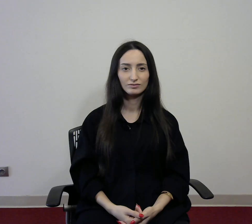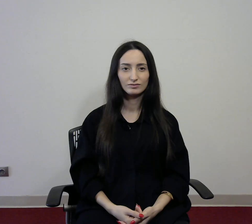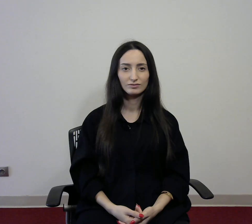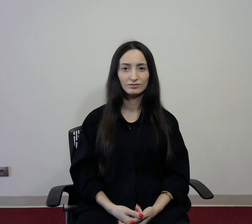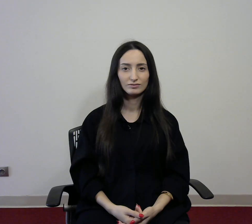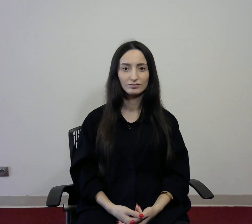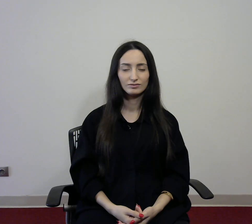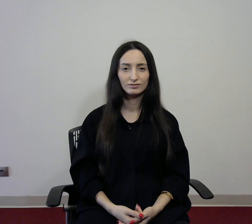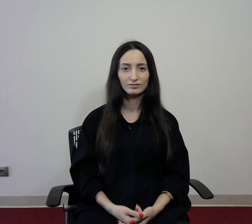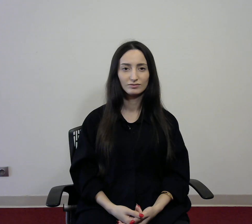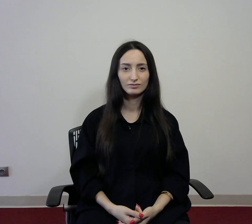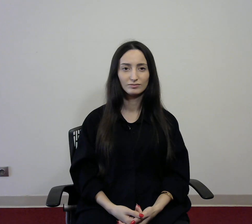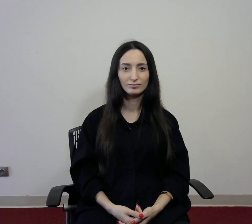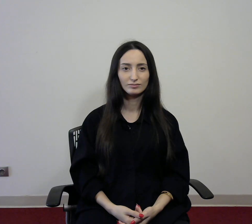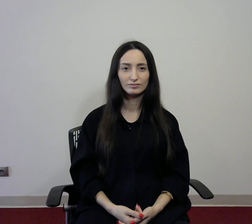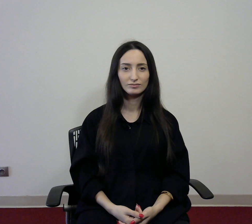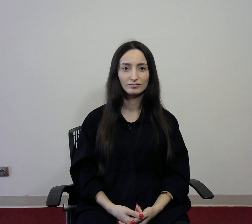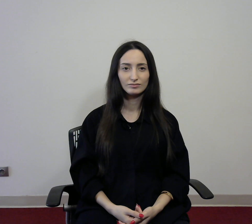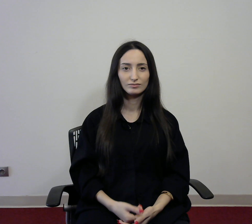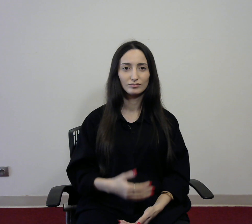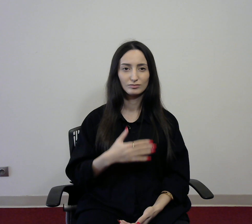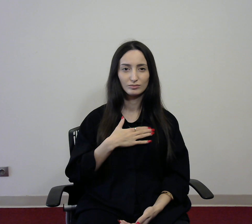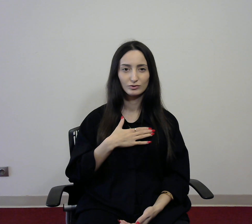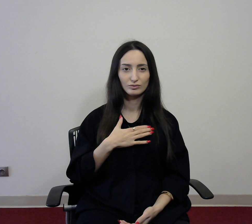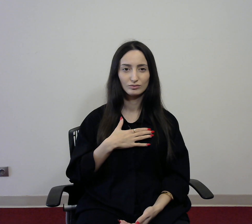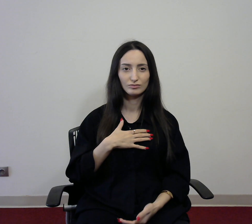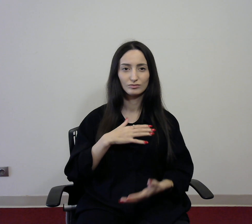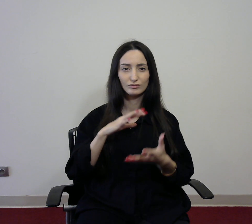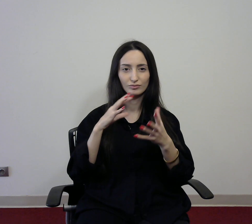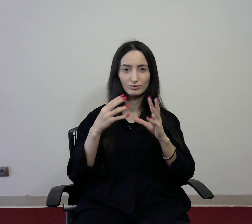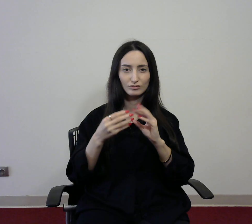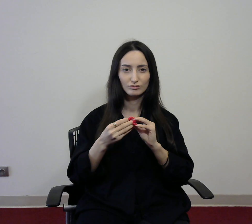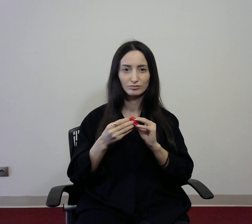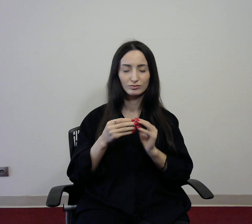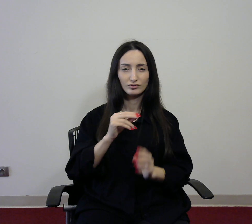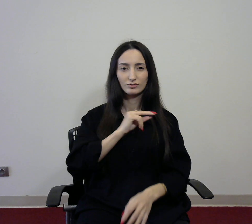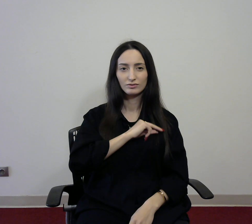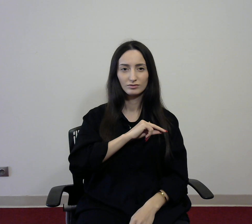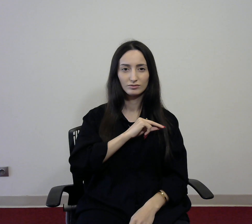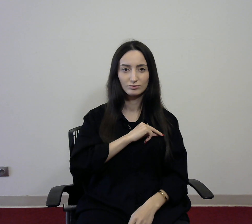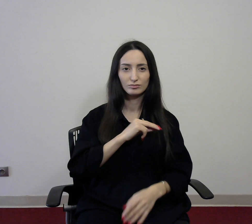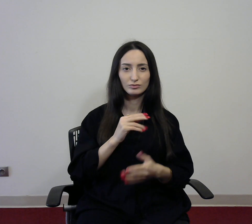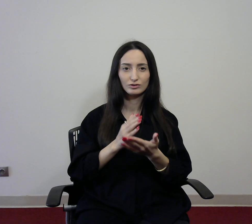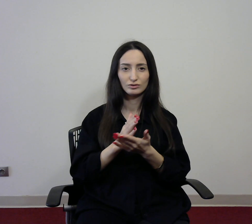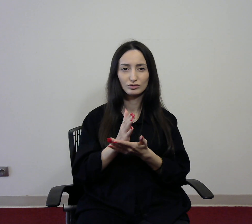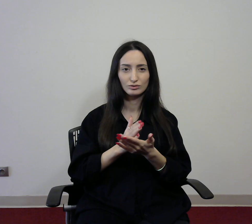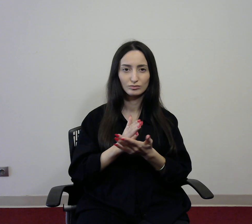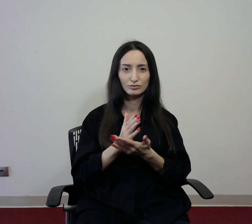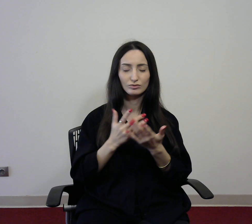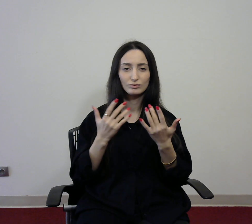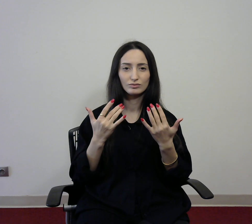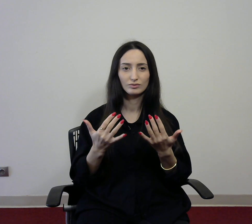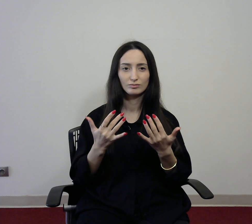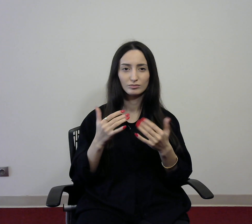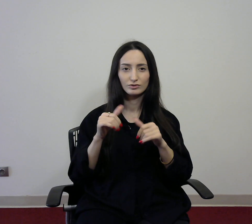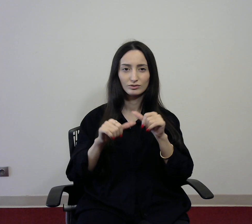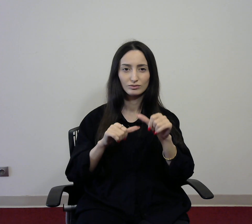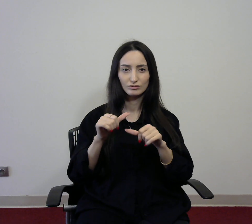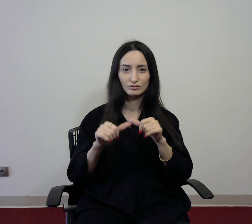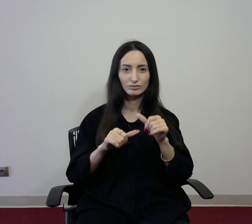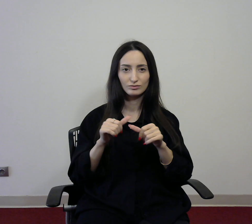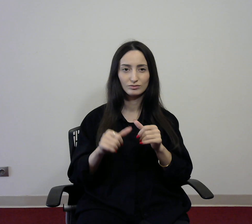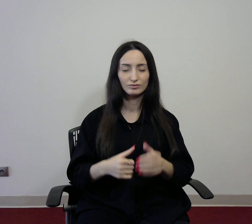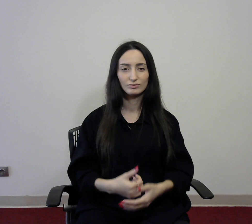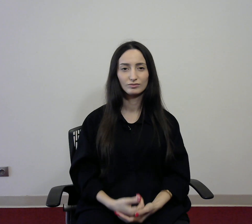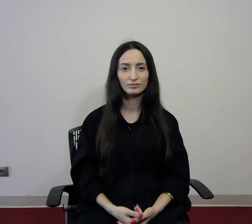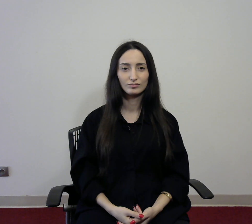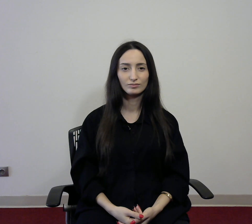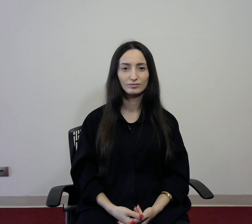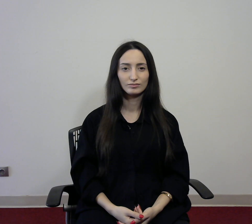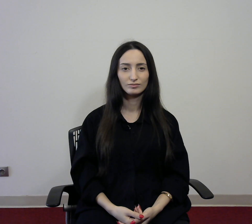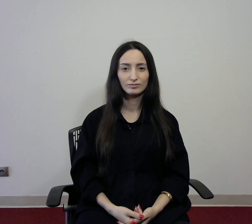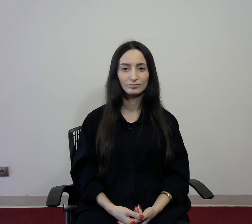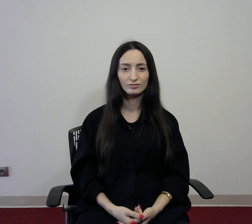Mənim ümumi iş stajım neçə ildir?